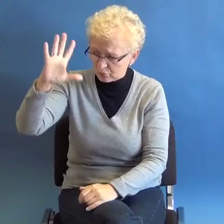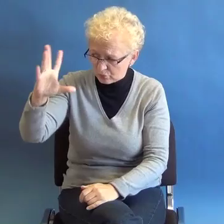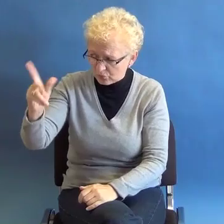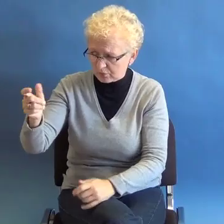Został popiół.